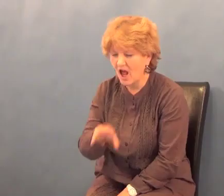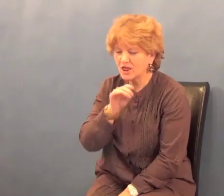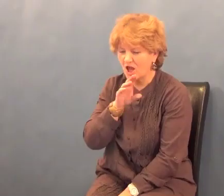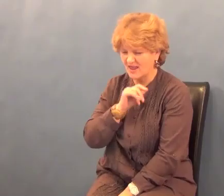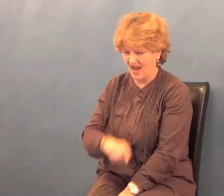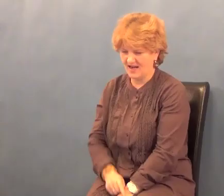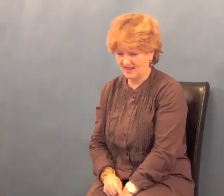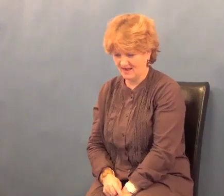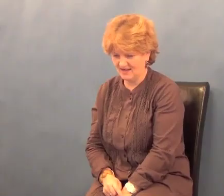Kaczor Donald.